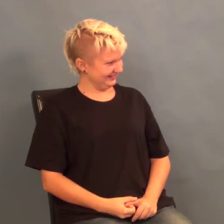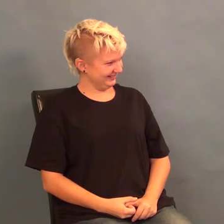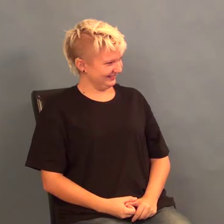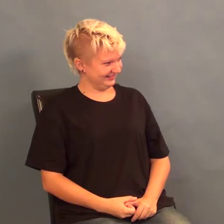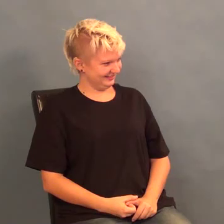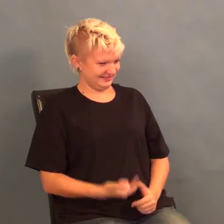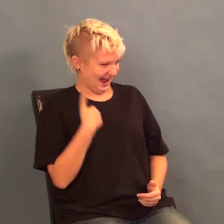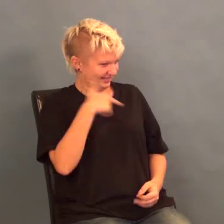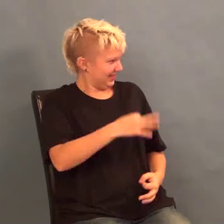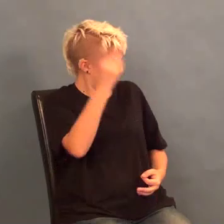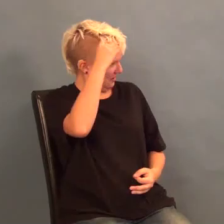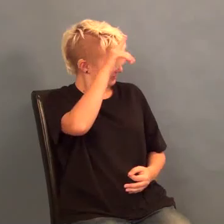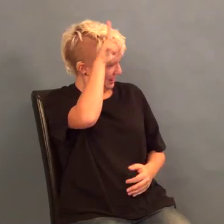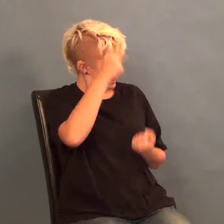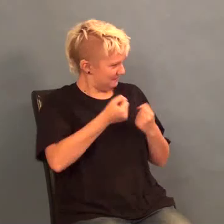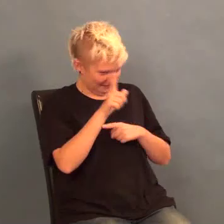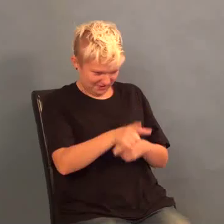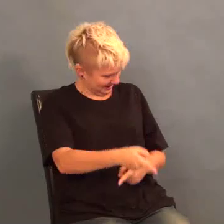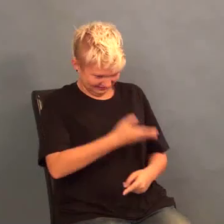Ja teraz uczę się do egzaminu na prawo jazdy i nie widziałam takiego znaku.